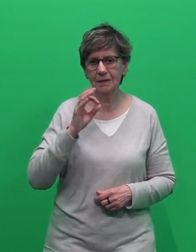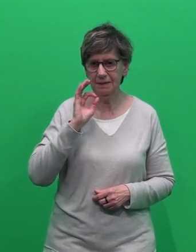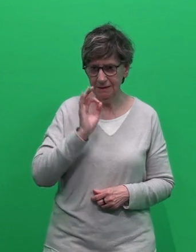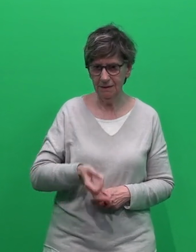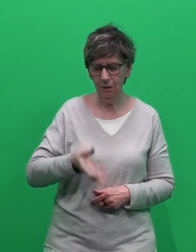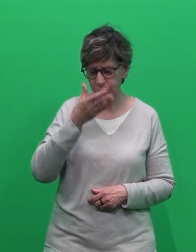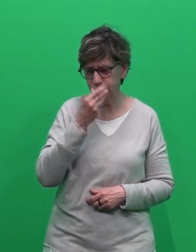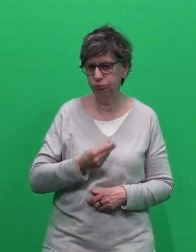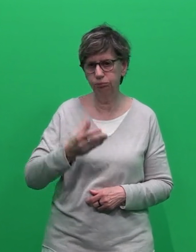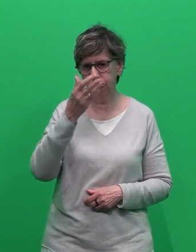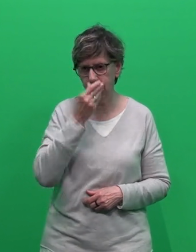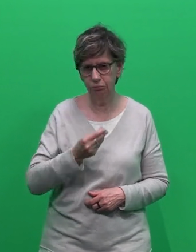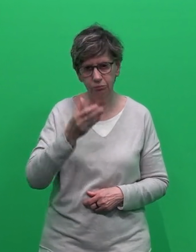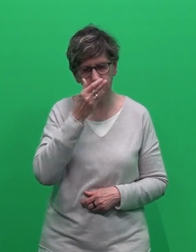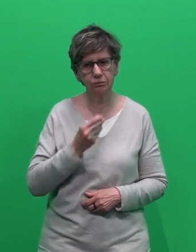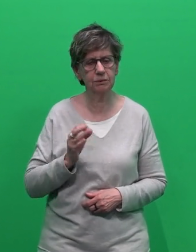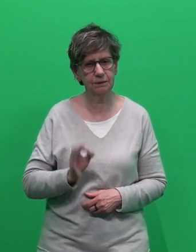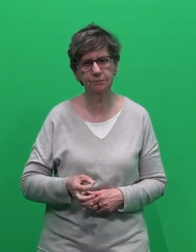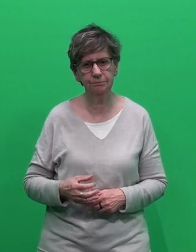Sí, estic constipada.